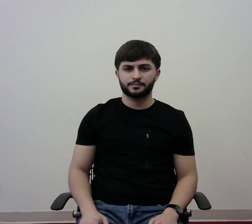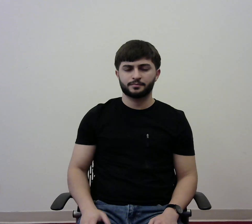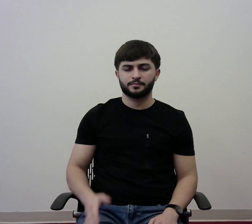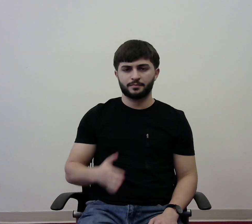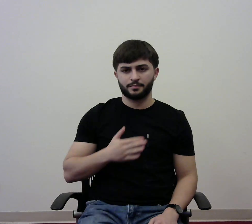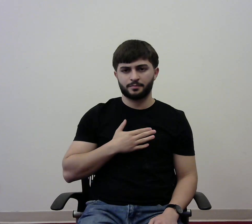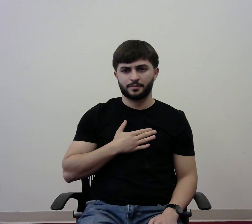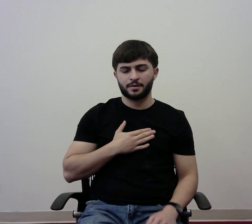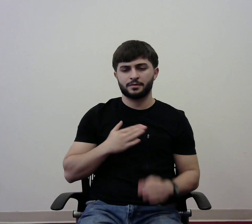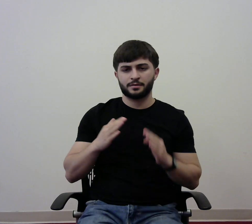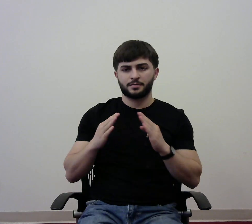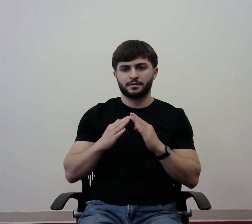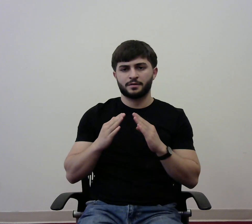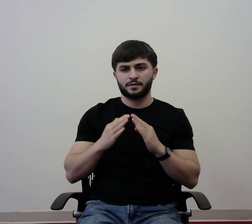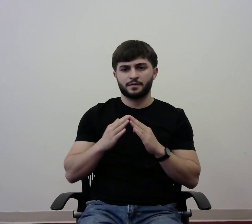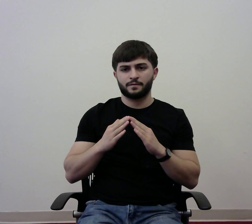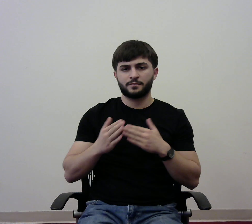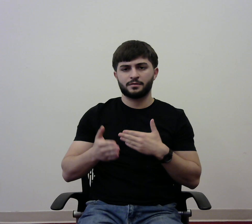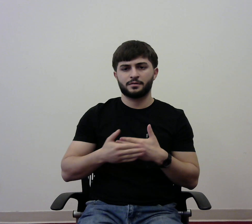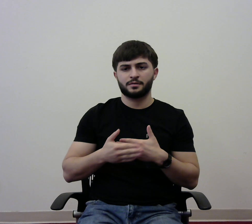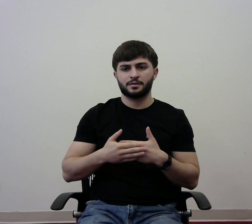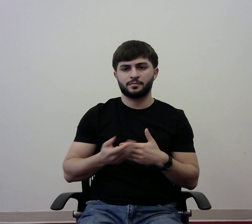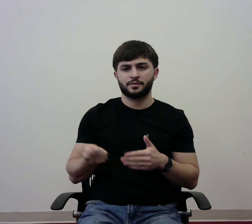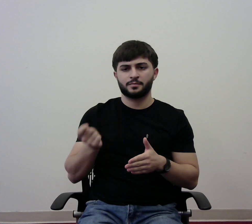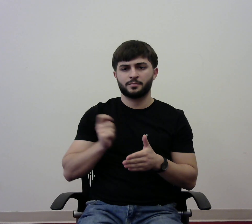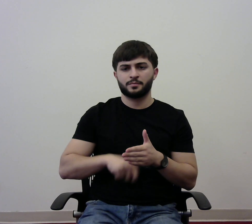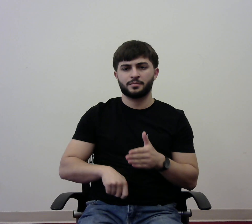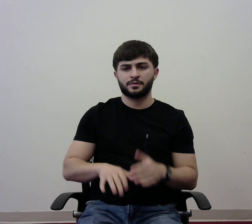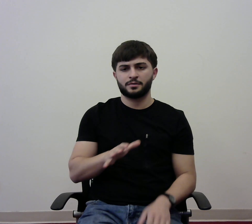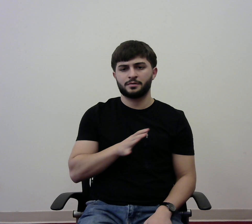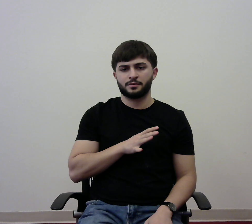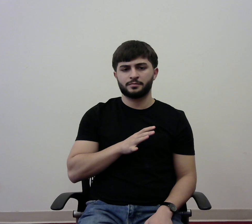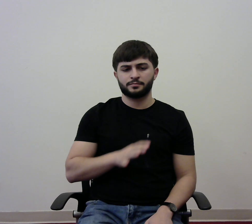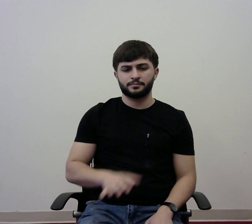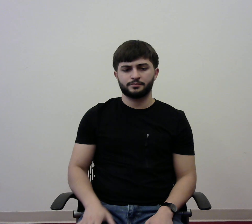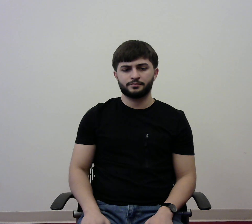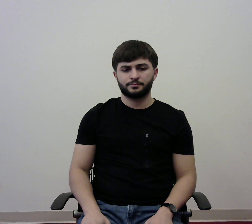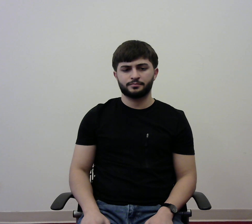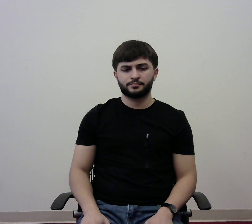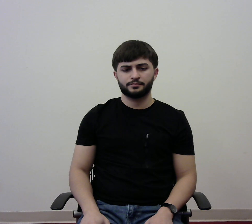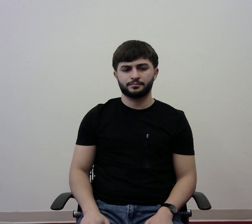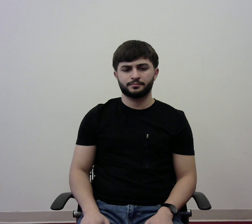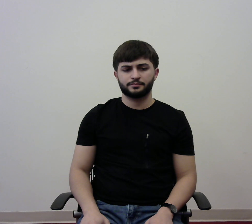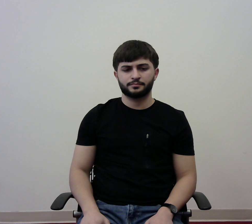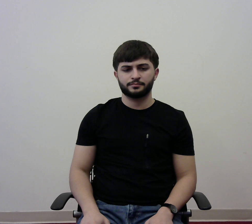Mən evin qapısını bağlamışam